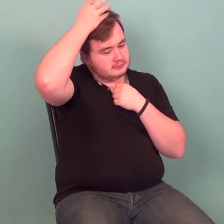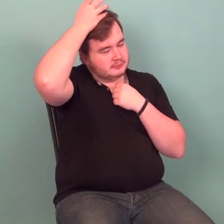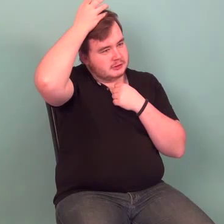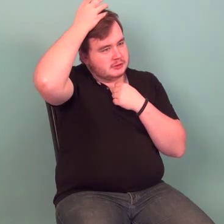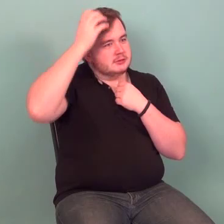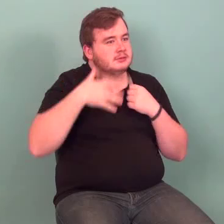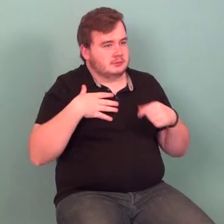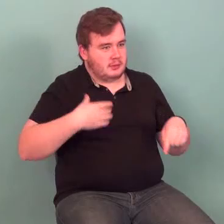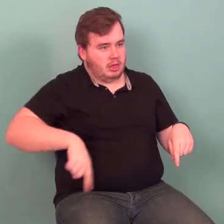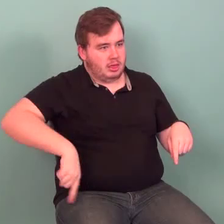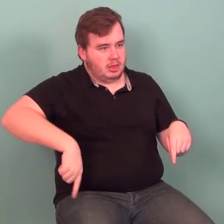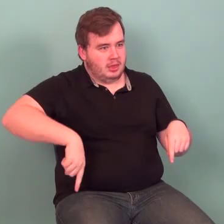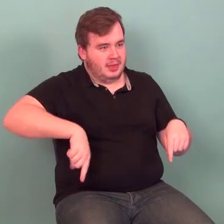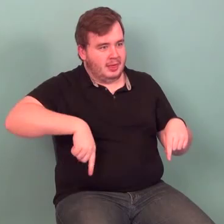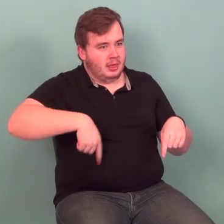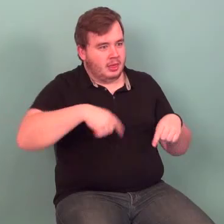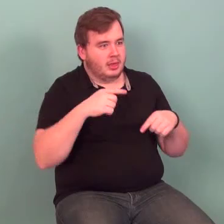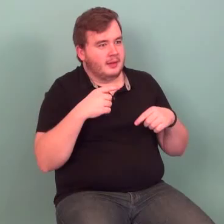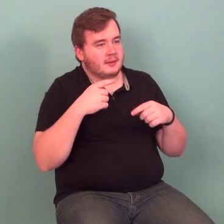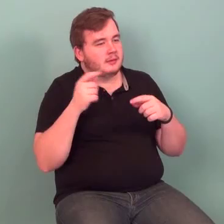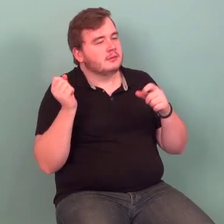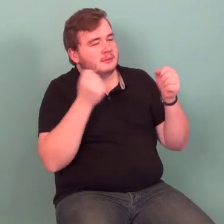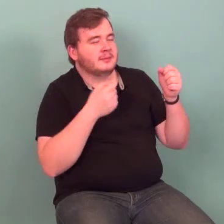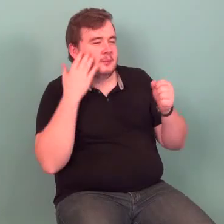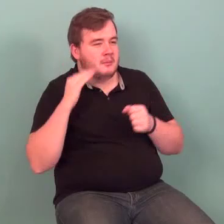Bardzo się boi, bo strzelający z łuku jest mały.